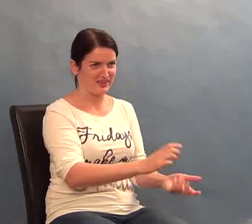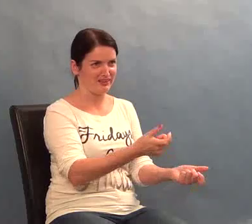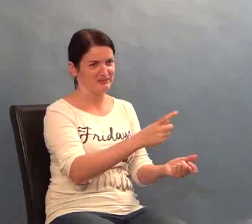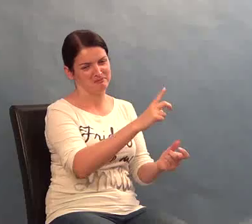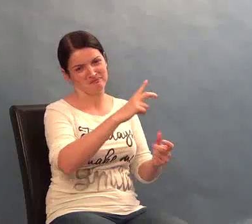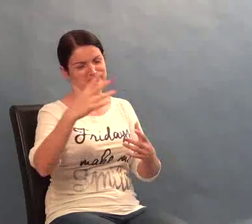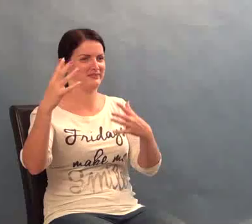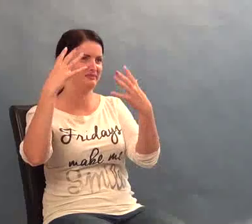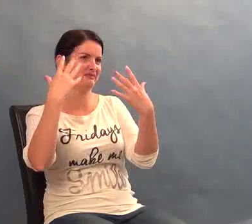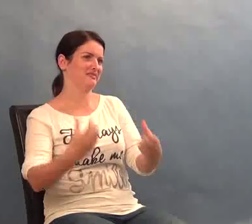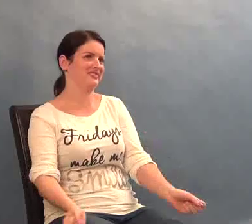Trzej chłopcy znikają.